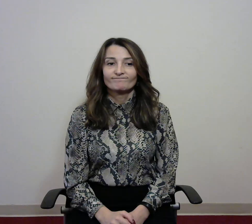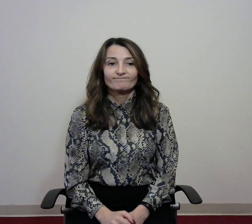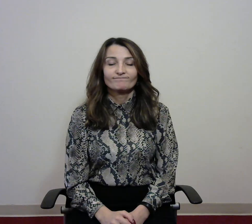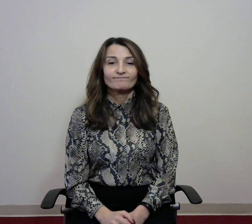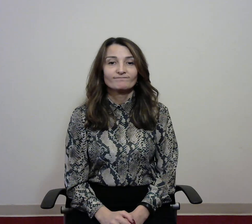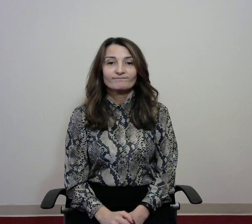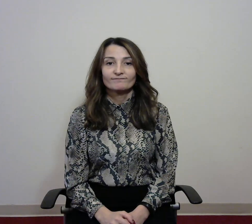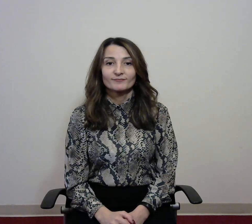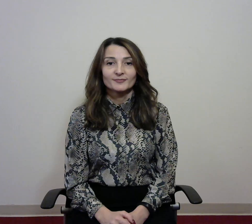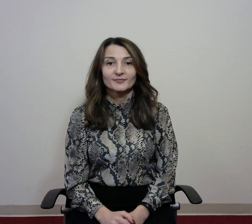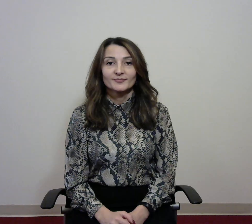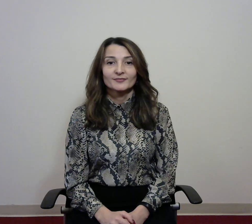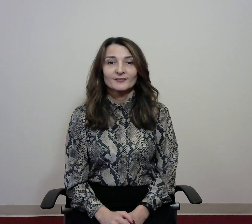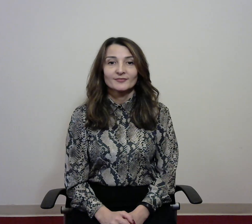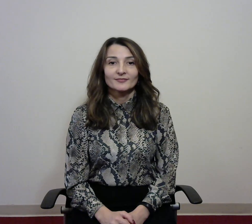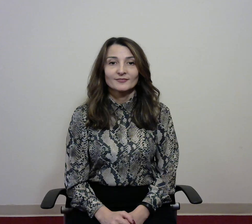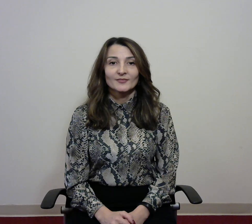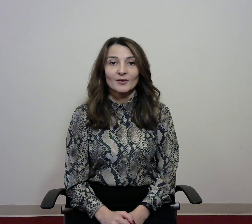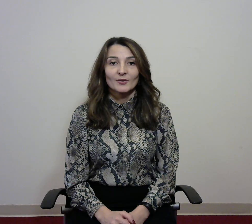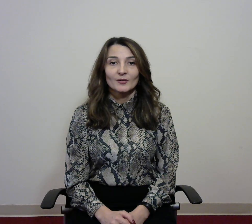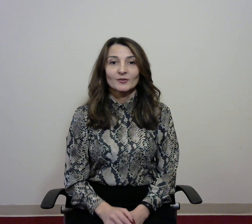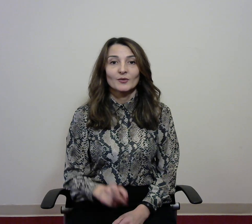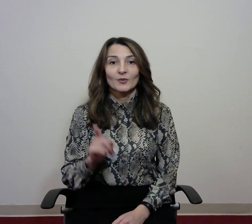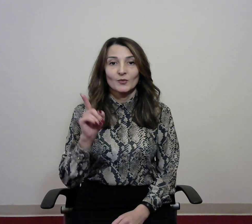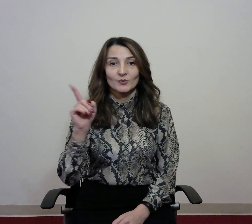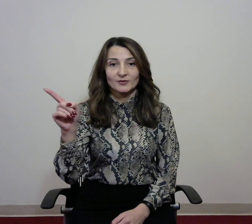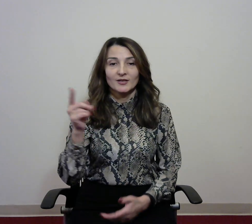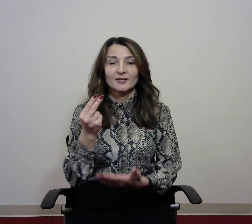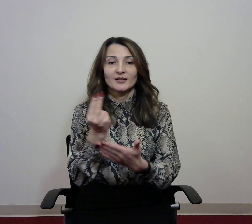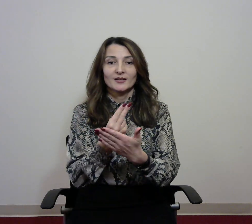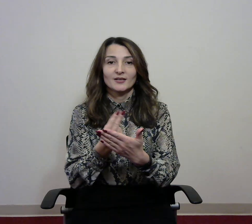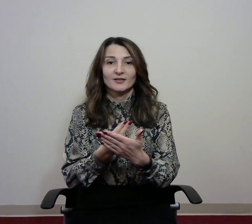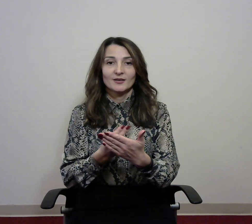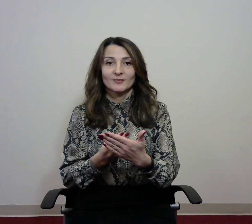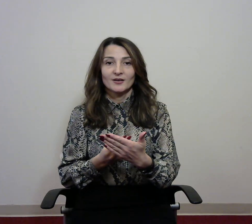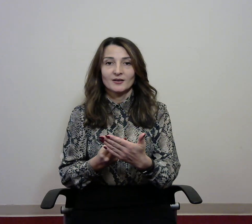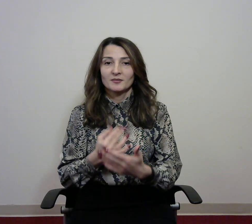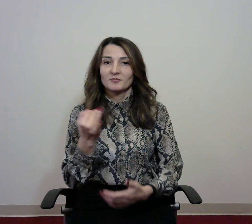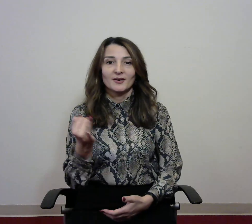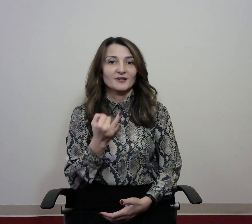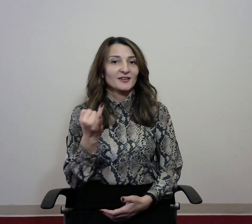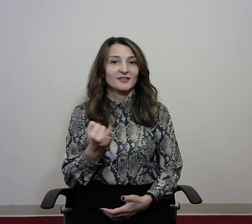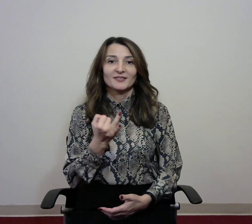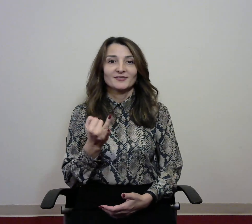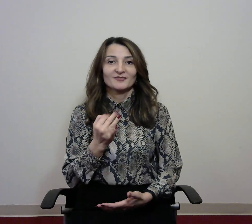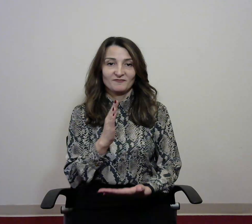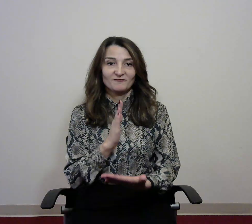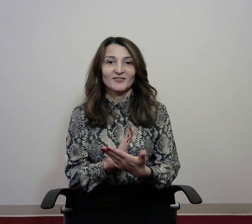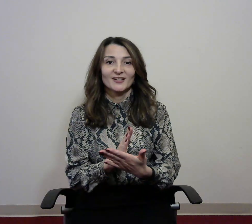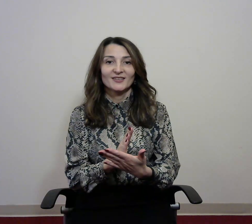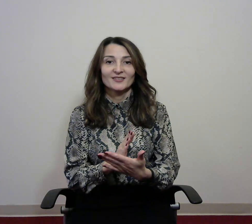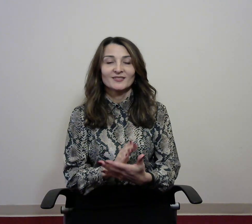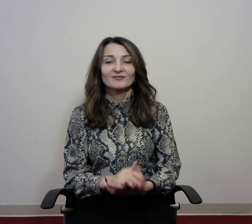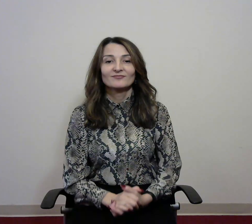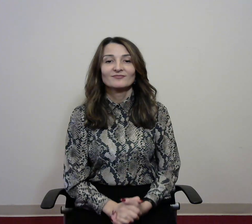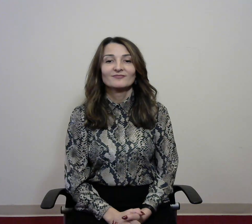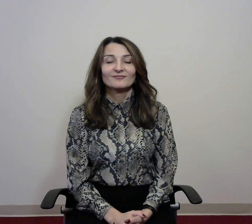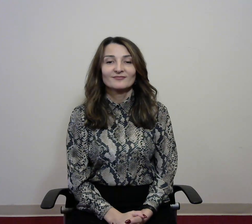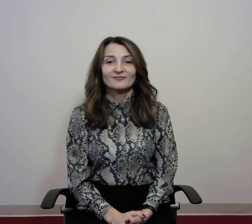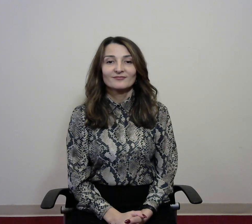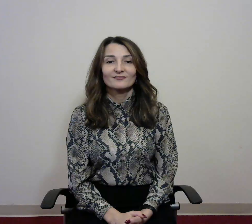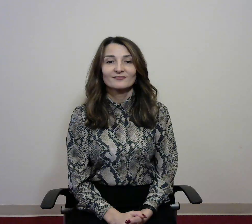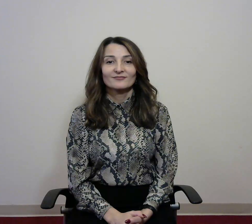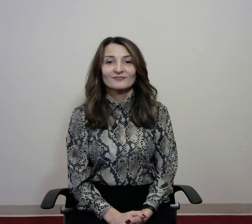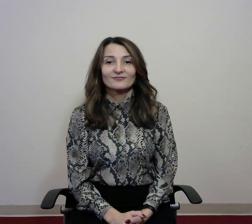Onun rəsmə marağı var